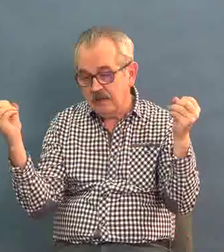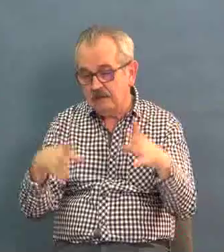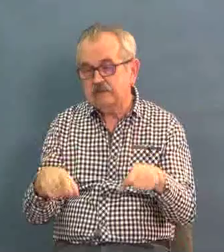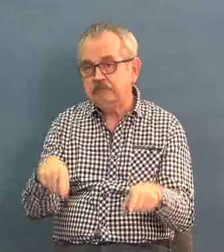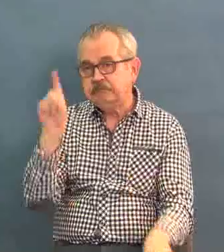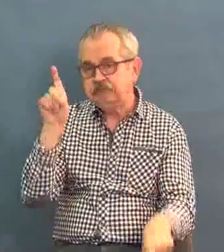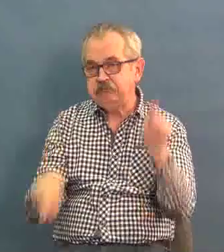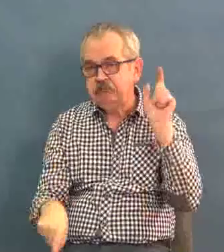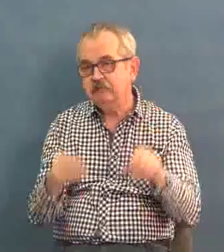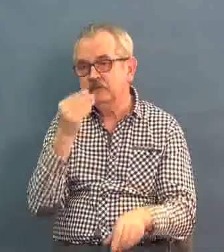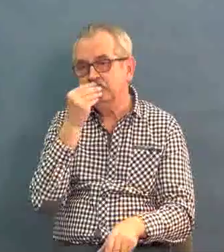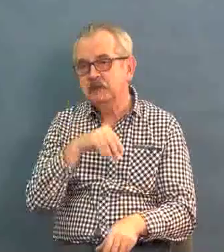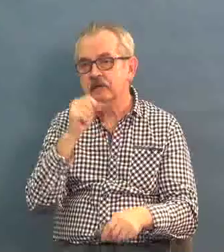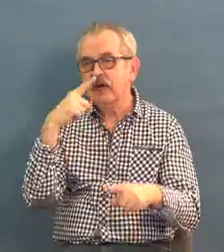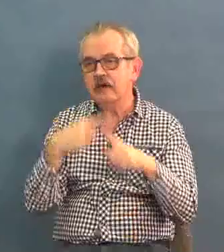Film super, erotyczny.